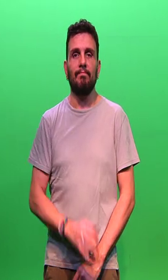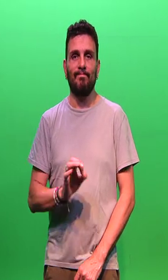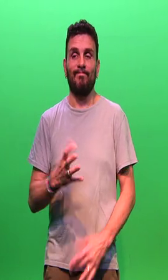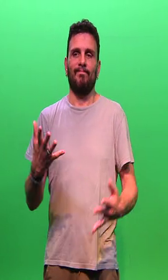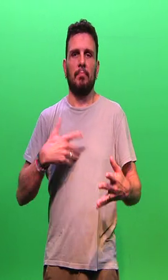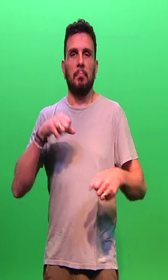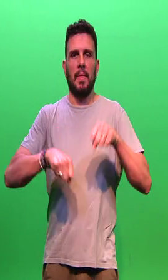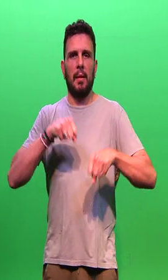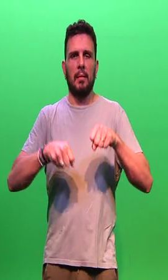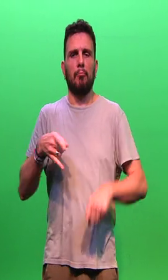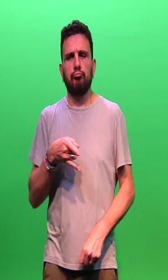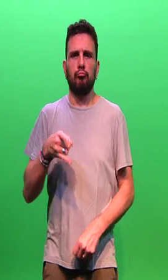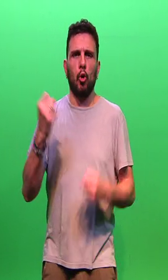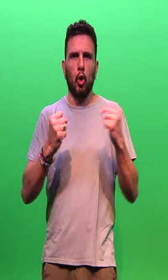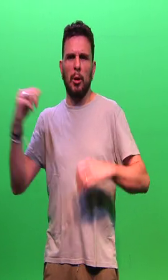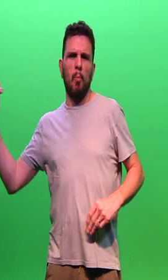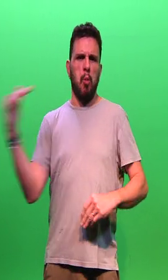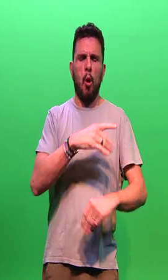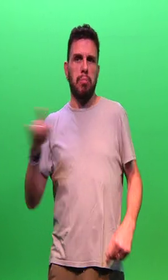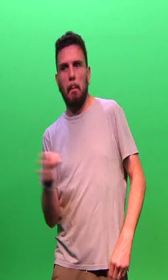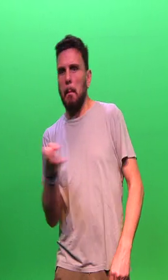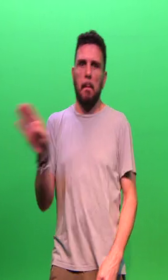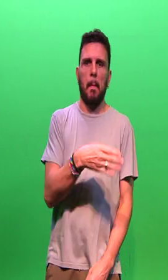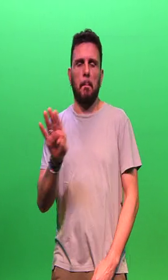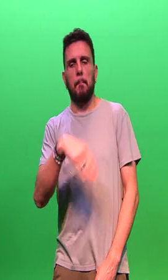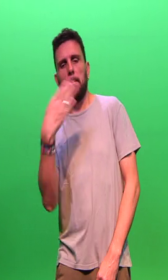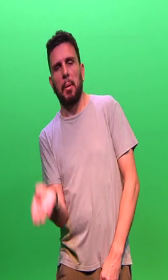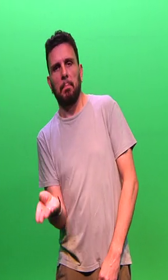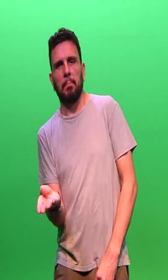Sí, estava anant amb bicicleta, va creuar un cotxe per davant i em vaig desestabilitzar fins que vaig caure.